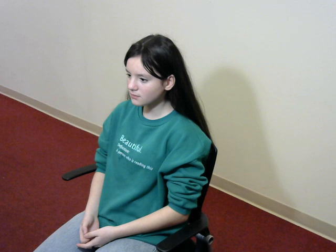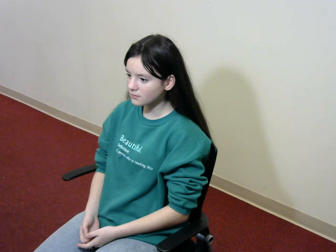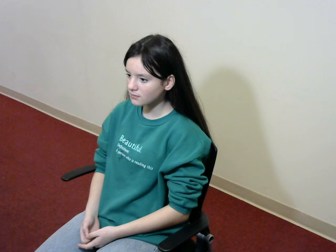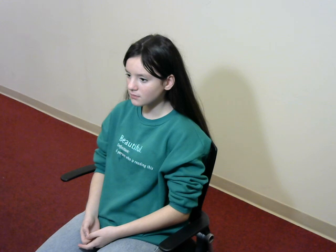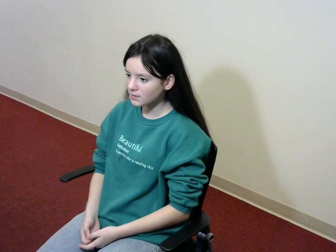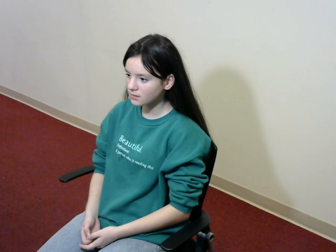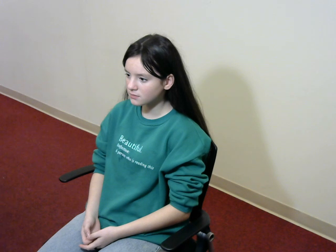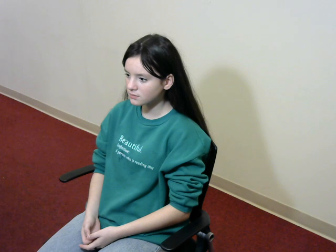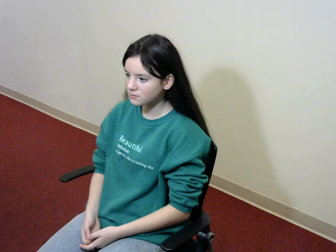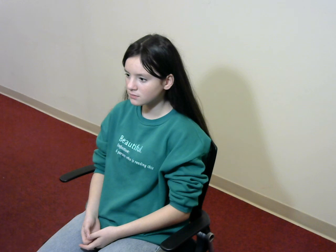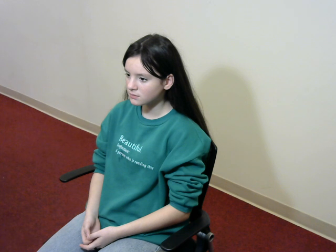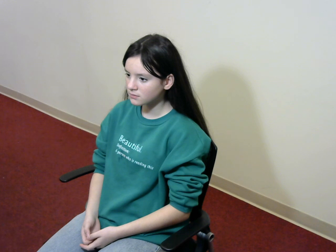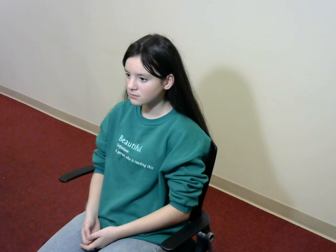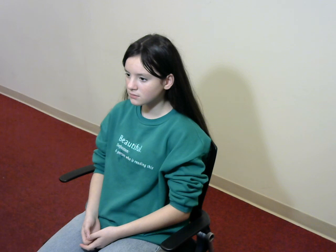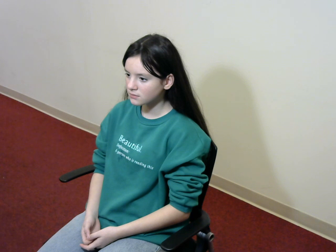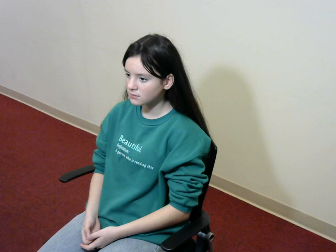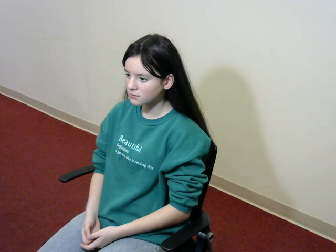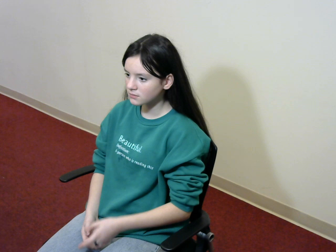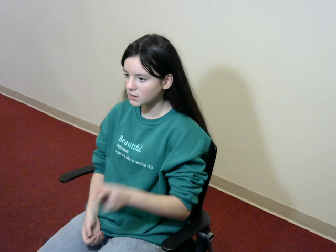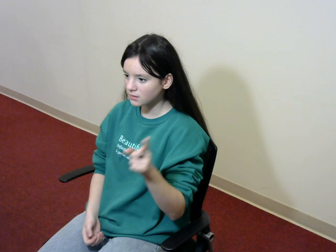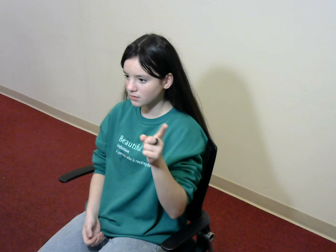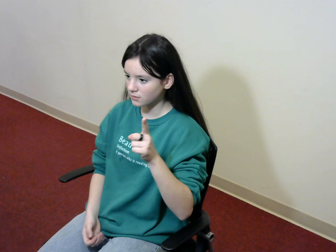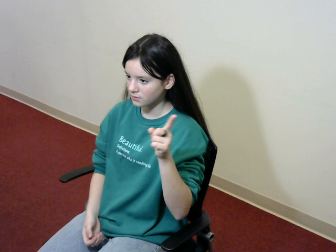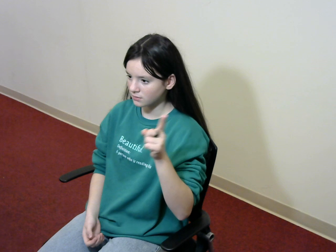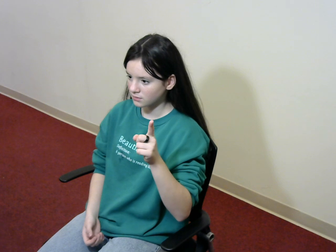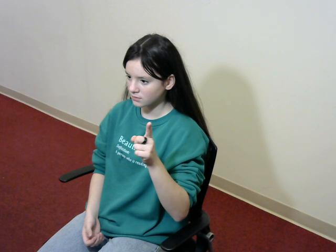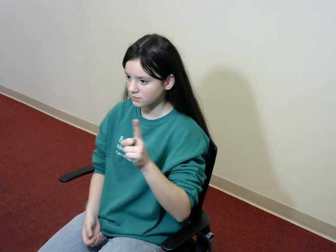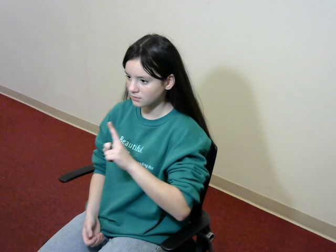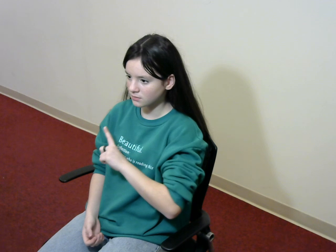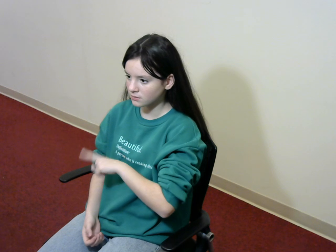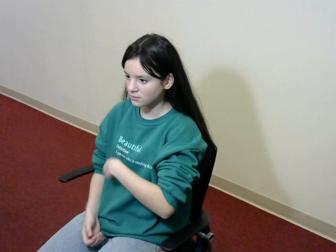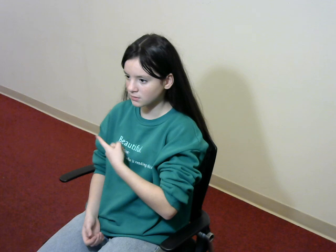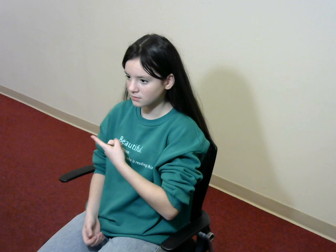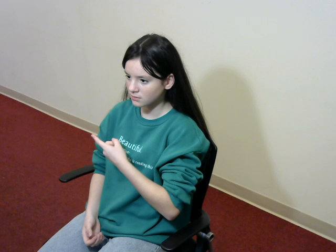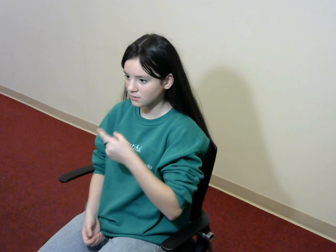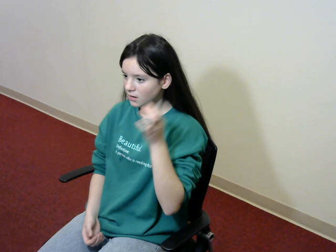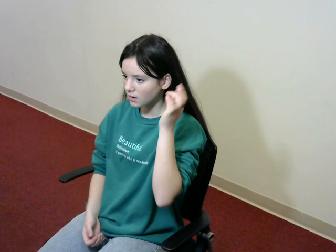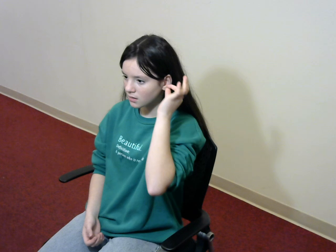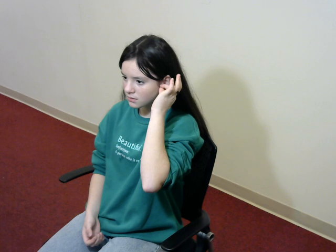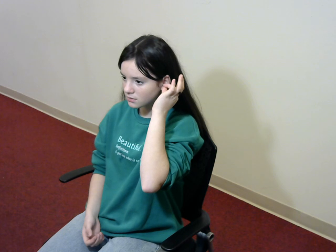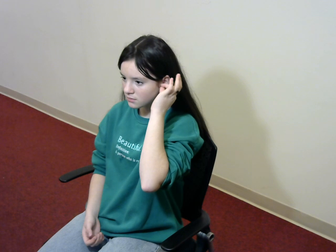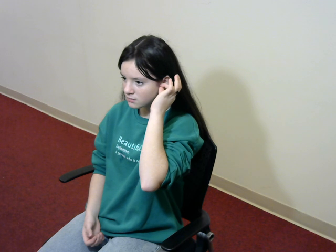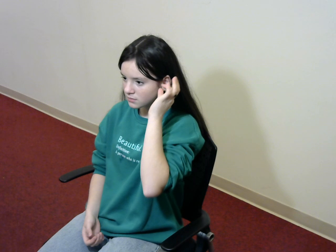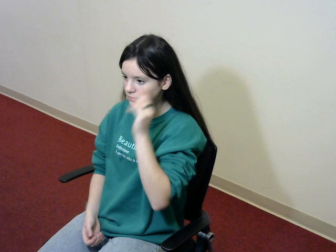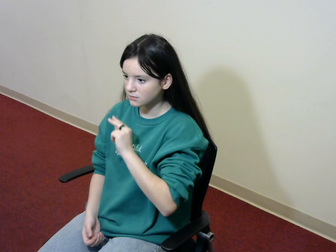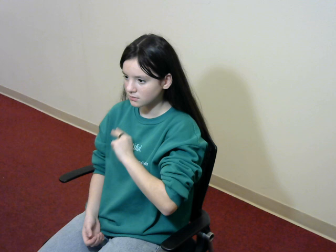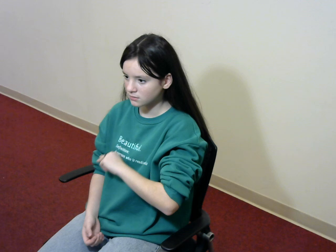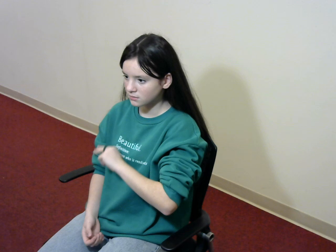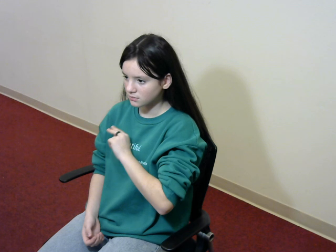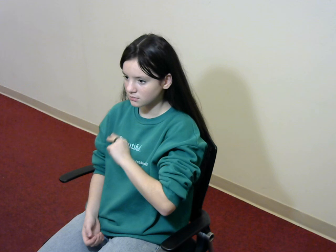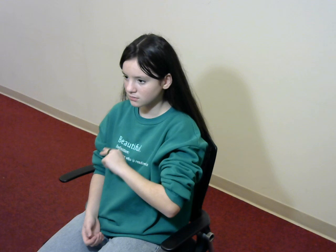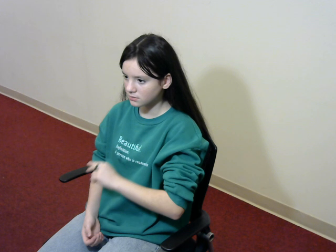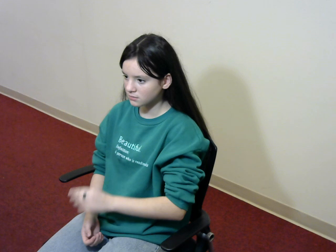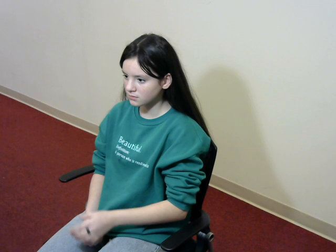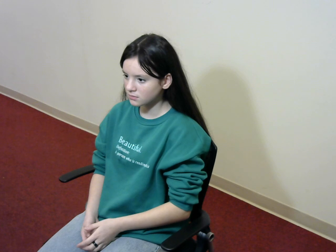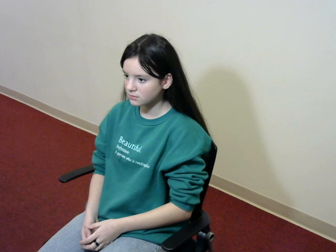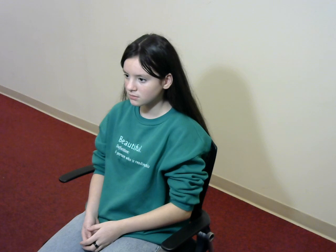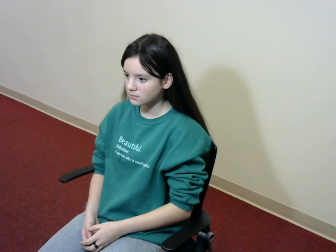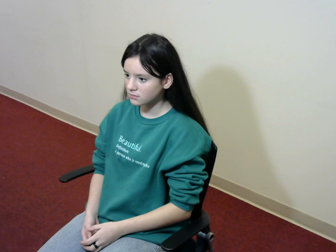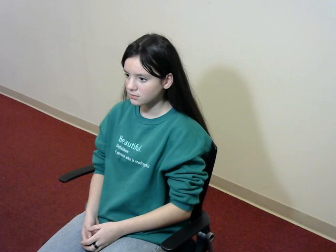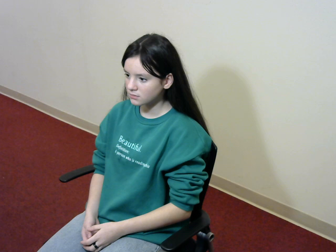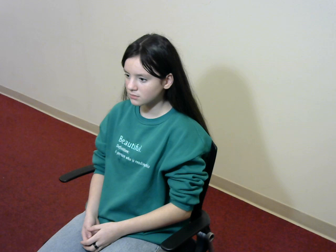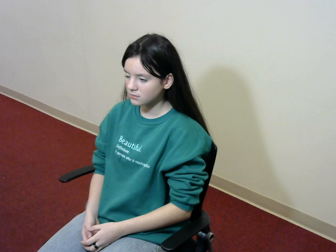Orda professional həkimlər çalışır